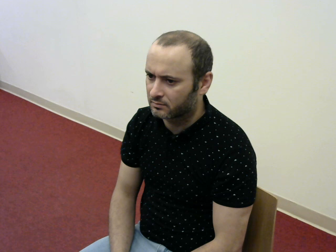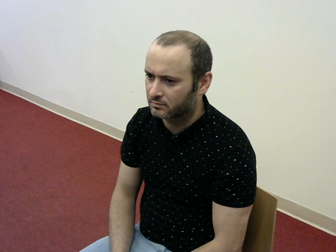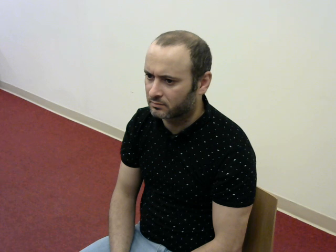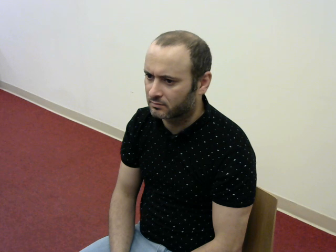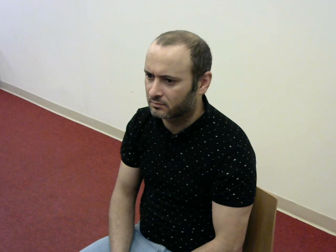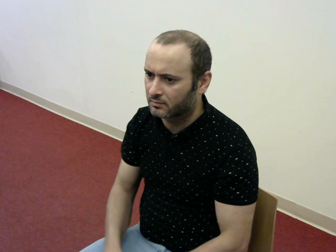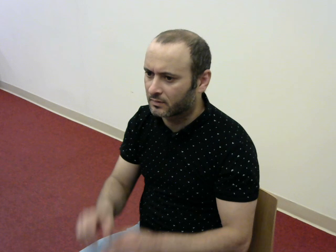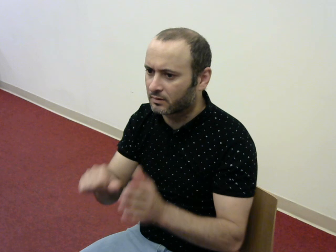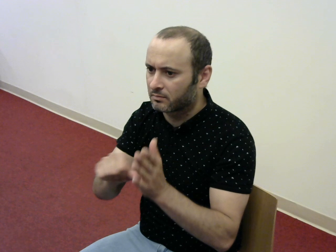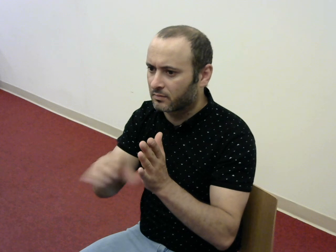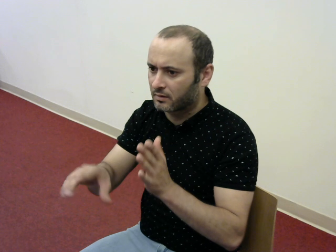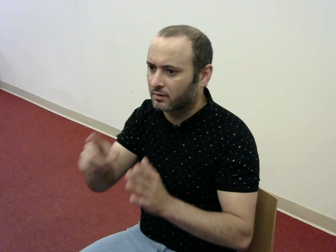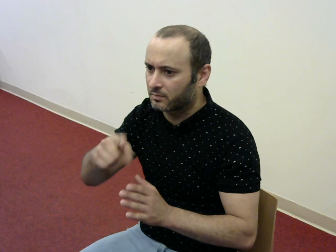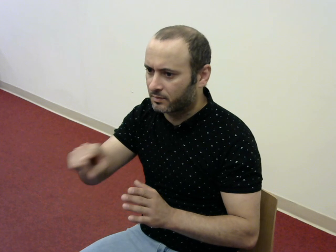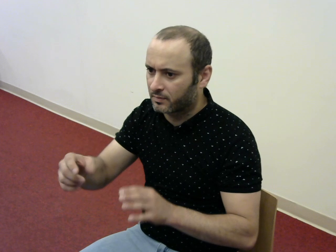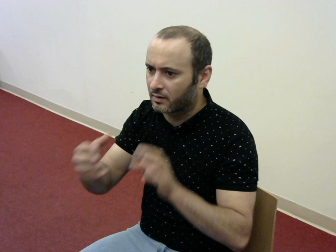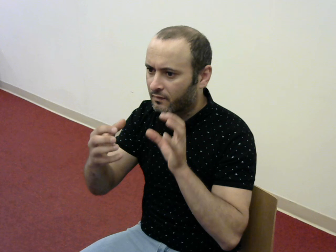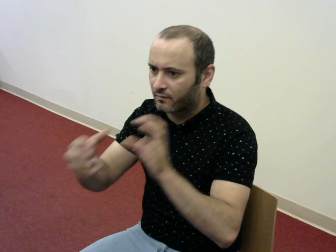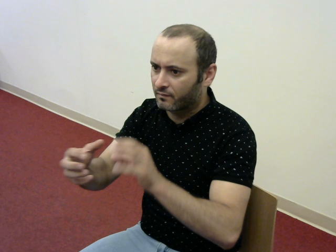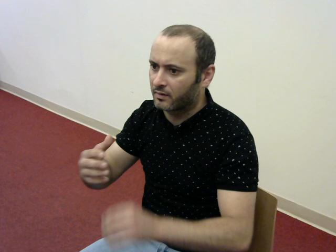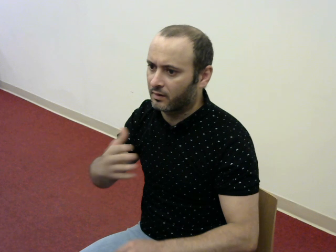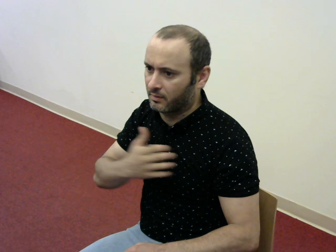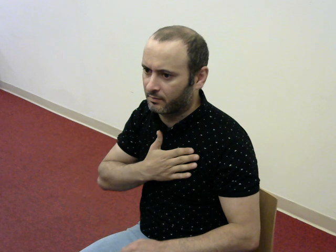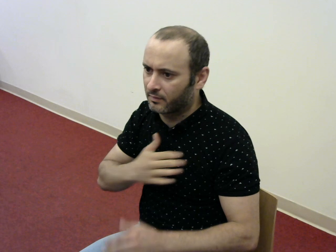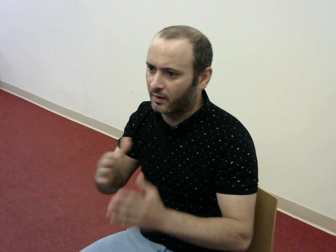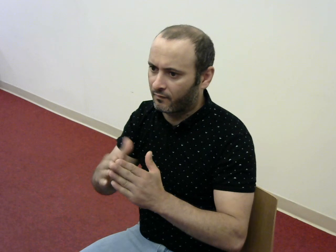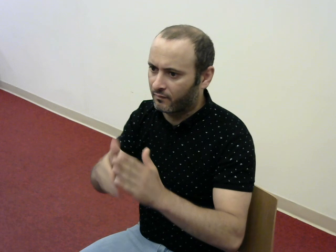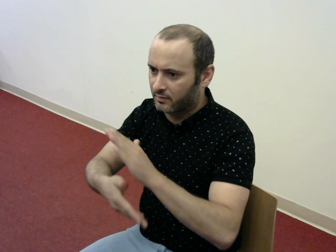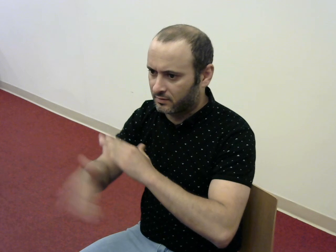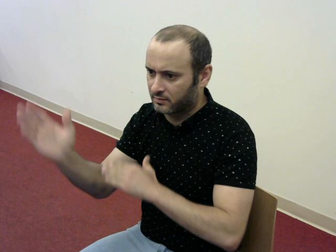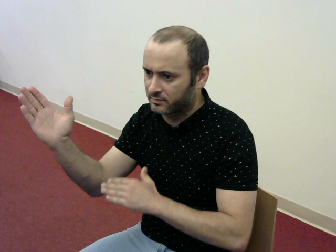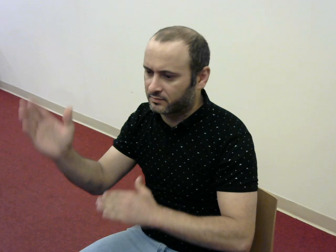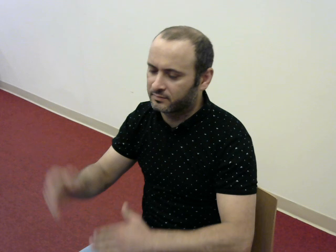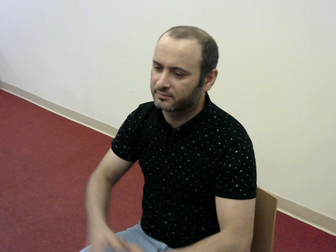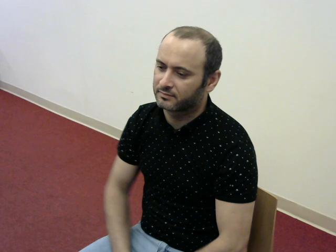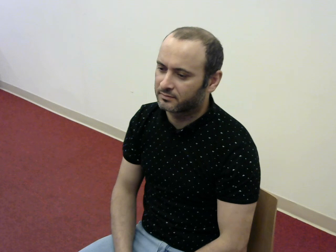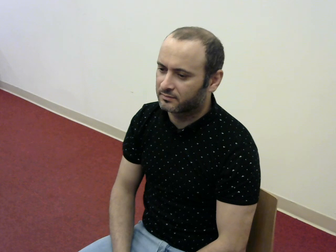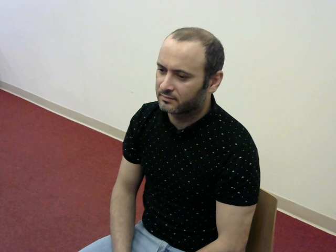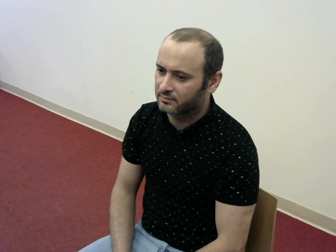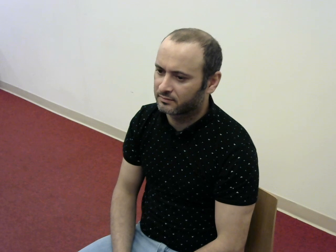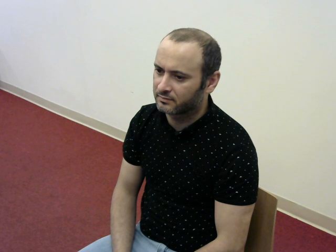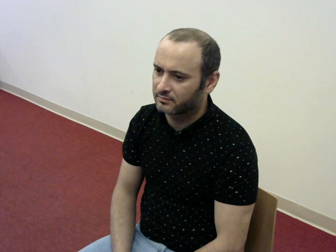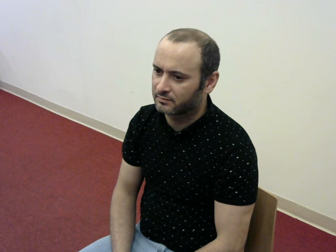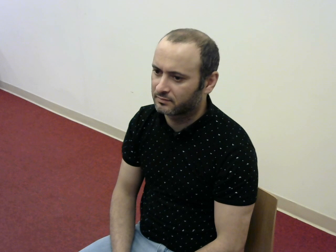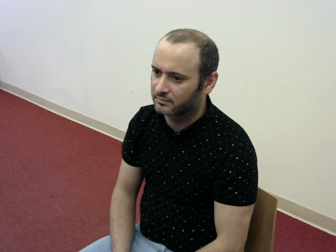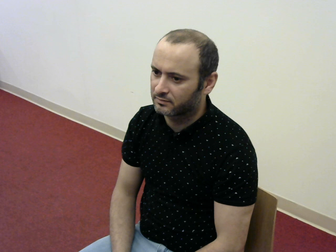65 saylı avtobus mənim evimə gedir